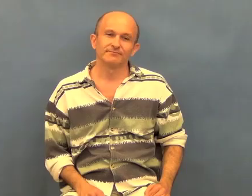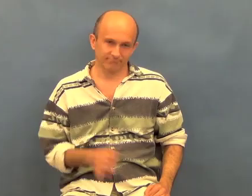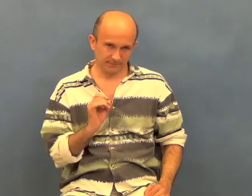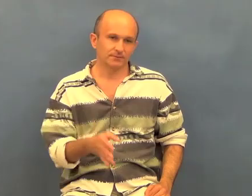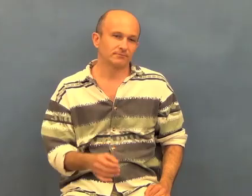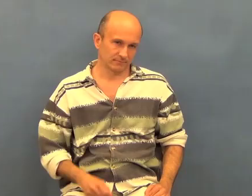Tak.